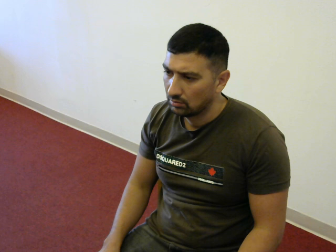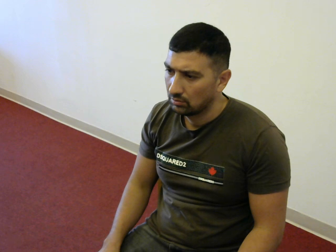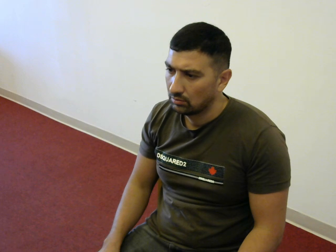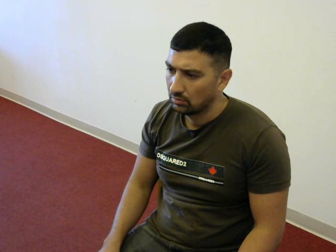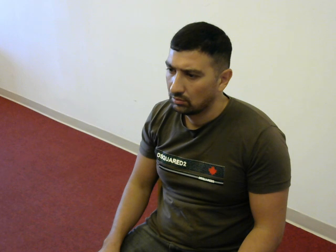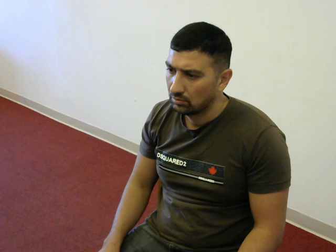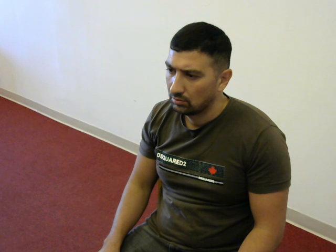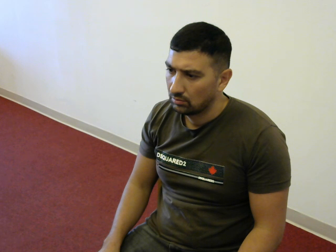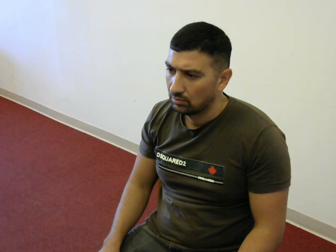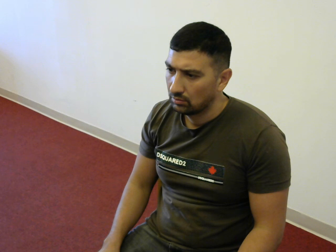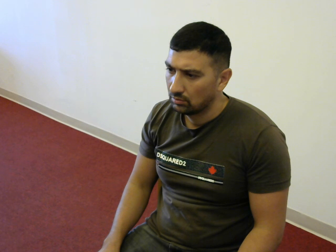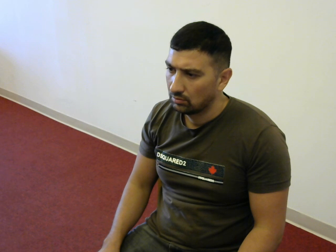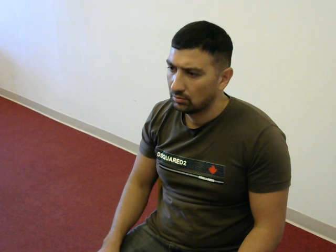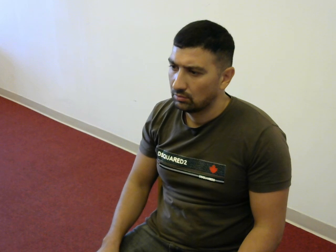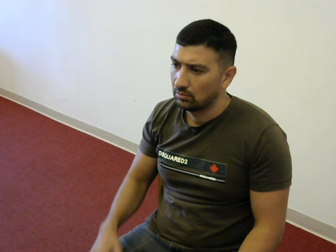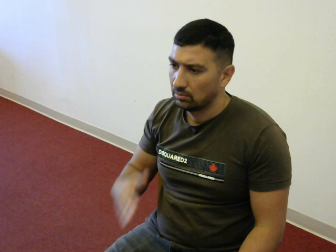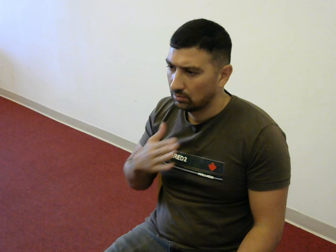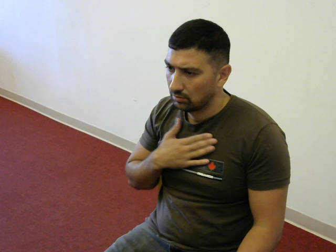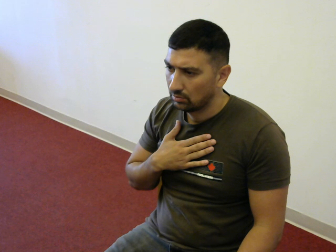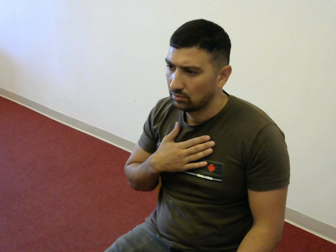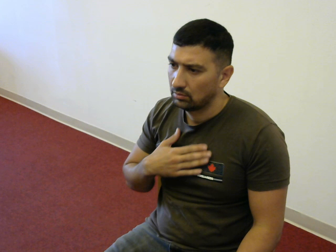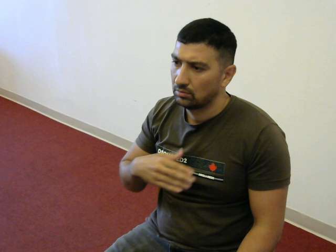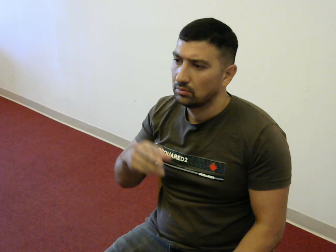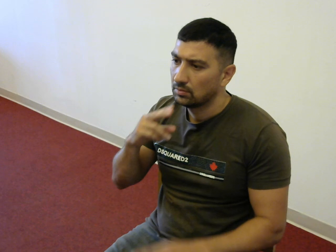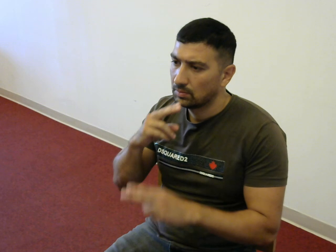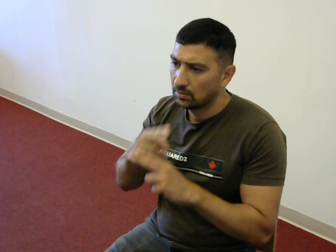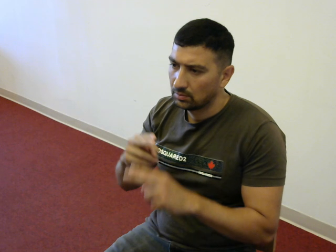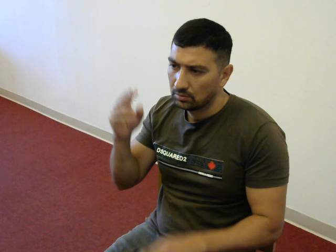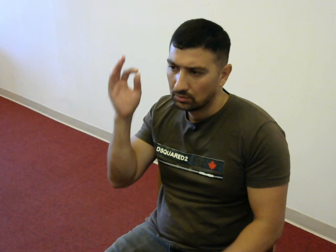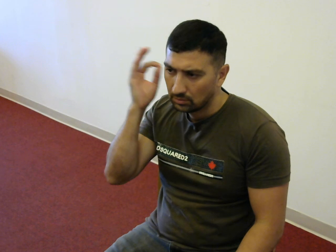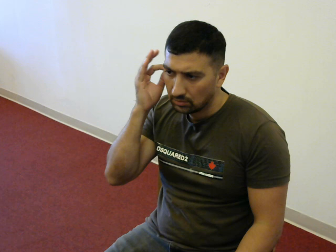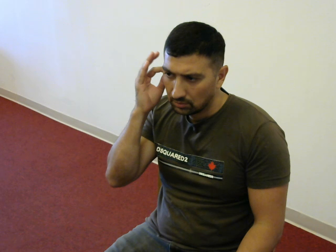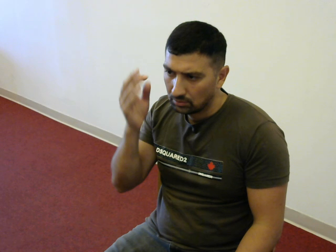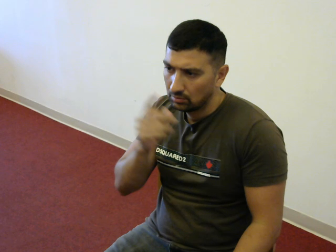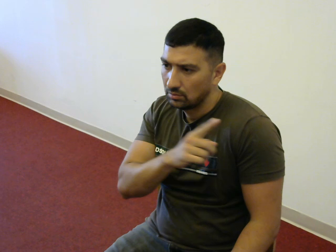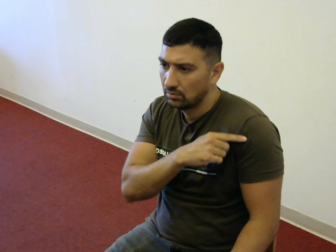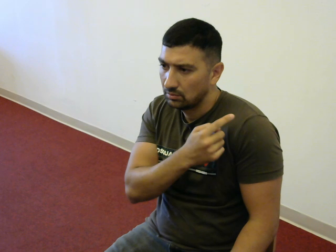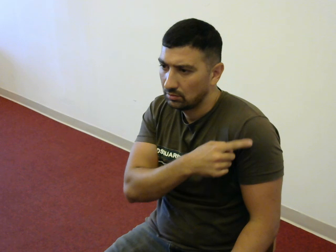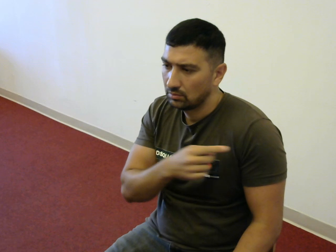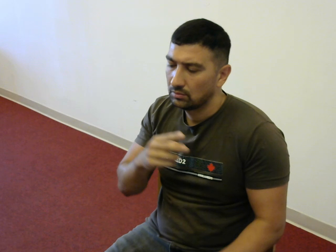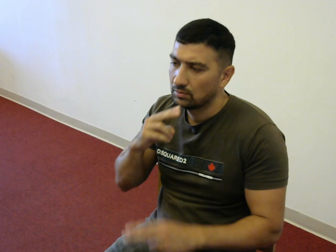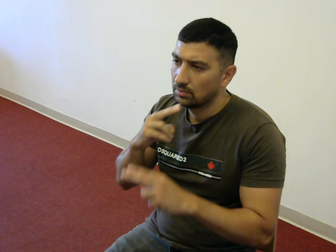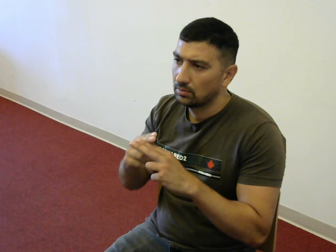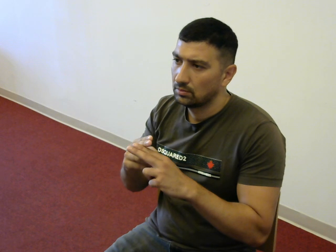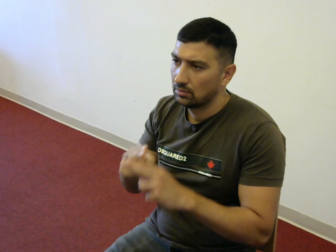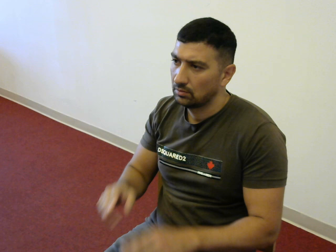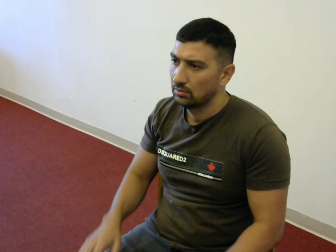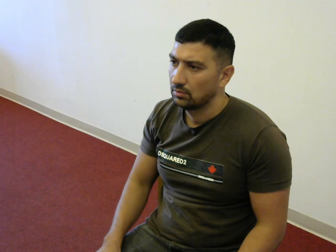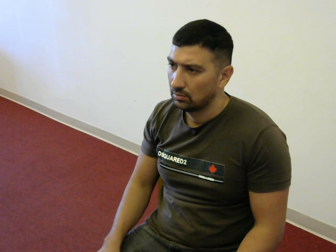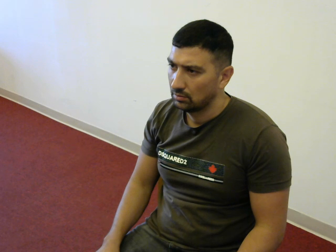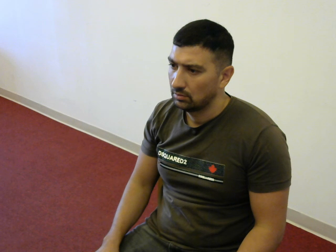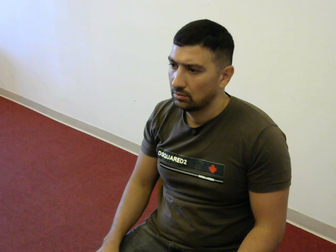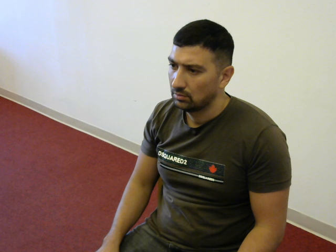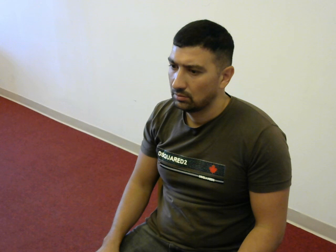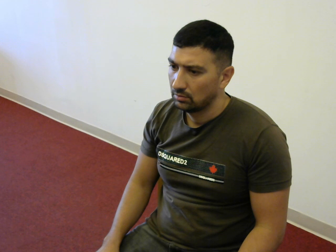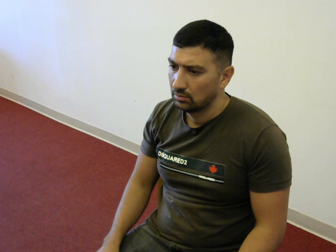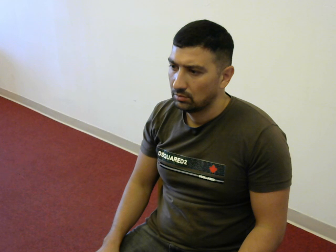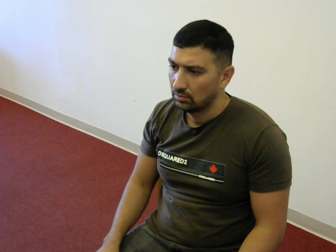Mənim bacım tibb bacısıdır